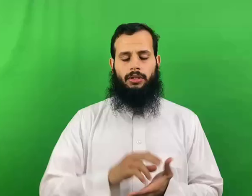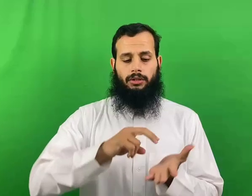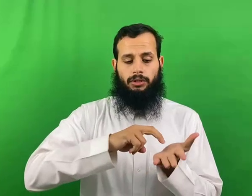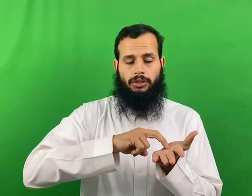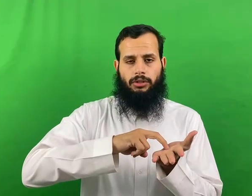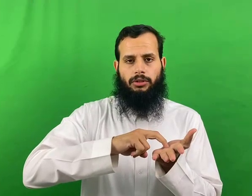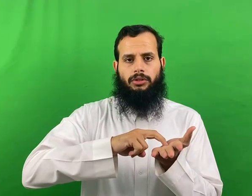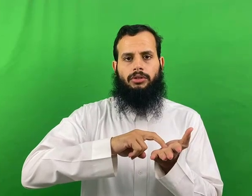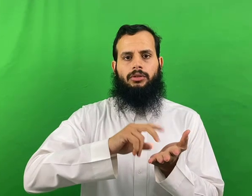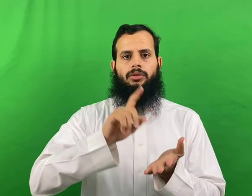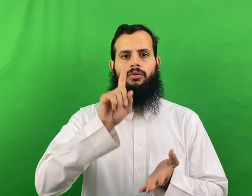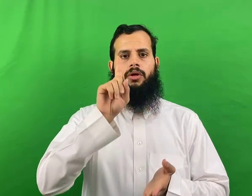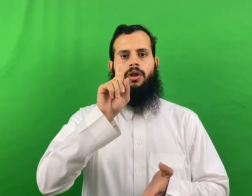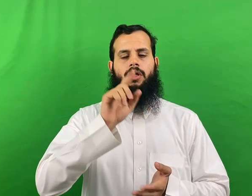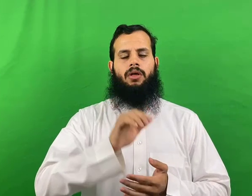تقوى الله